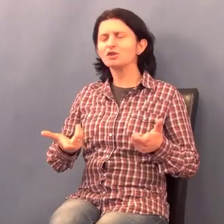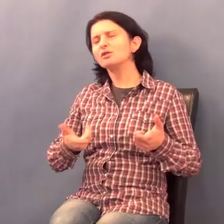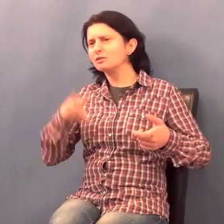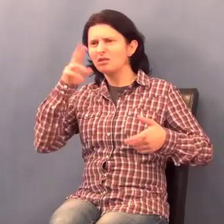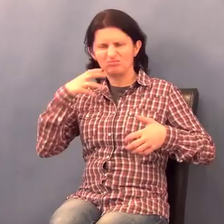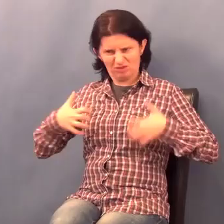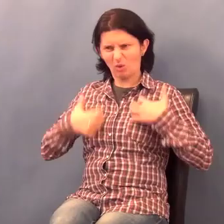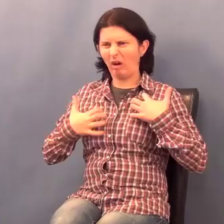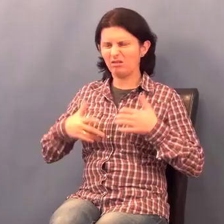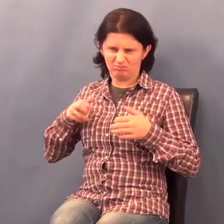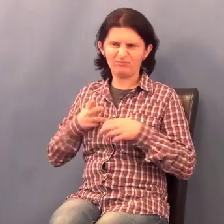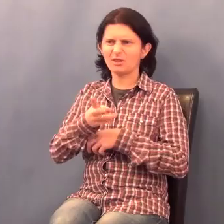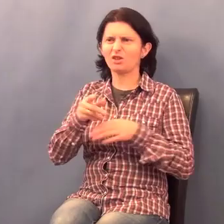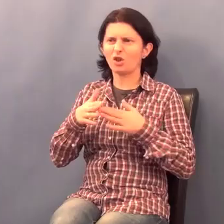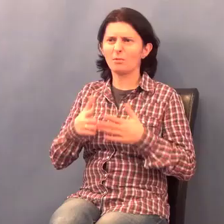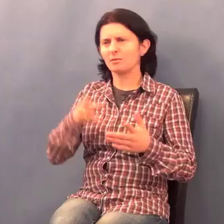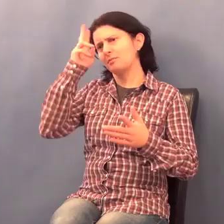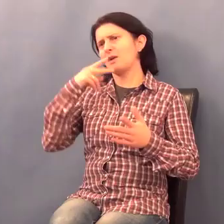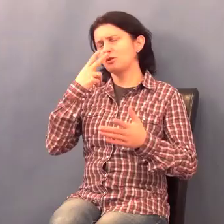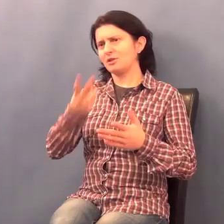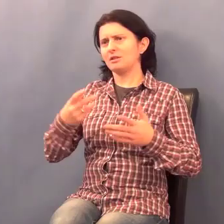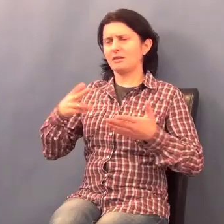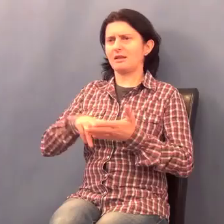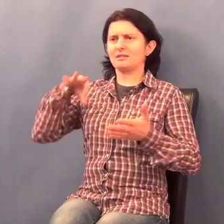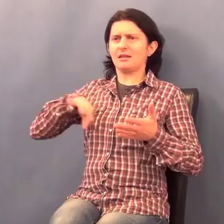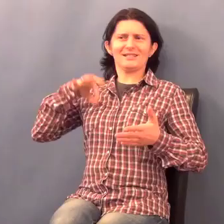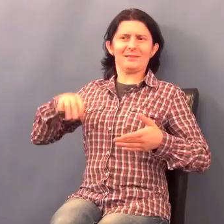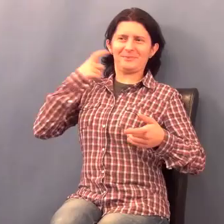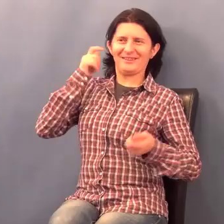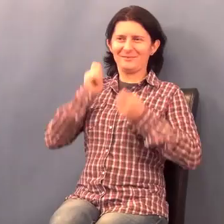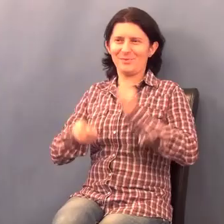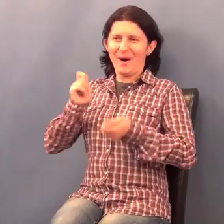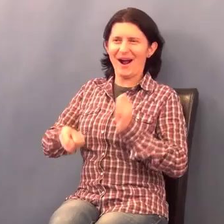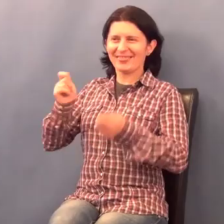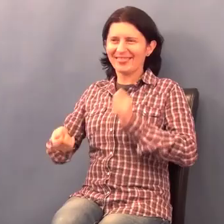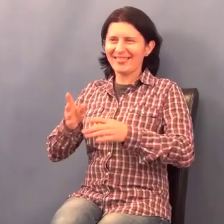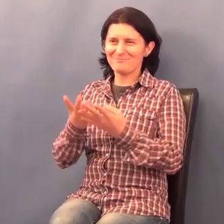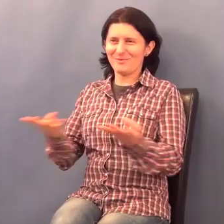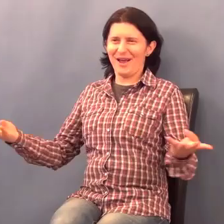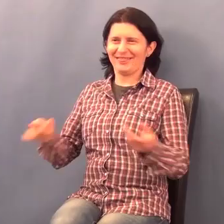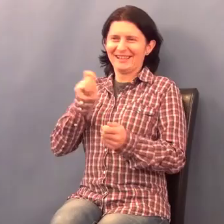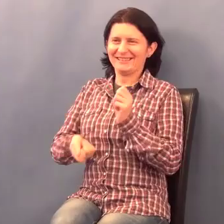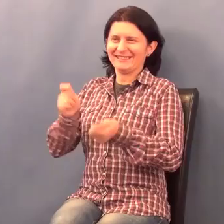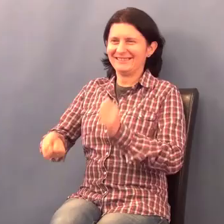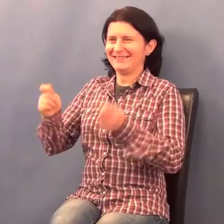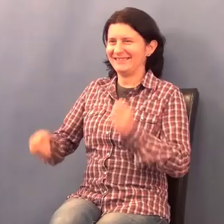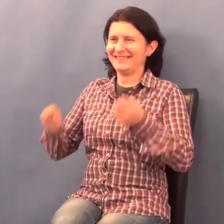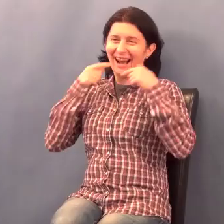Zdenerwowany wszedł do domu i patrzy na uśmiechniętego syna bawiącego się na dywanie. Syn gra na płocie jak na perkusji.